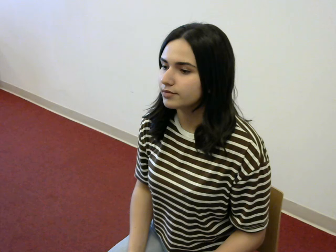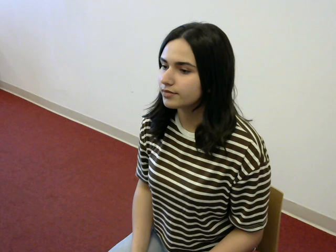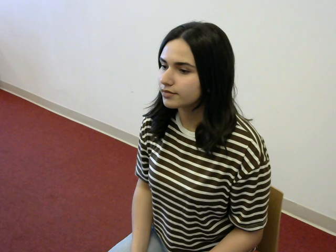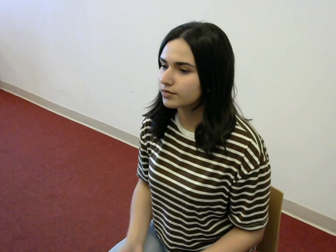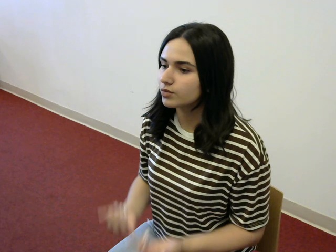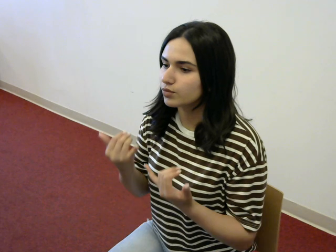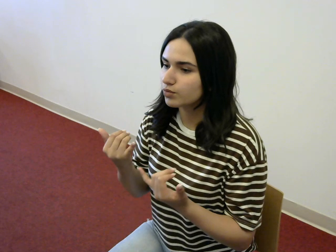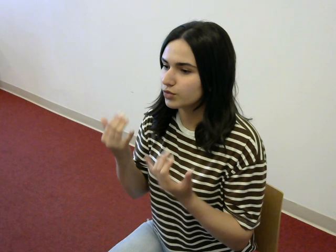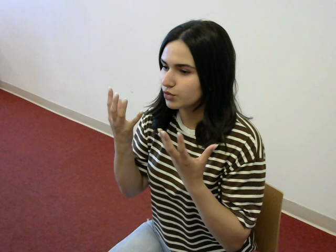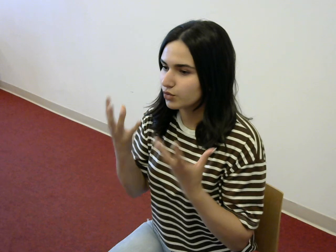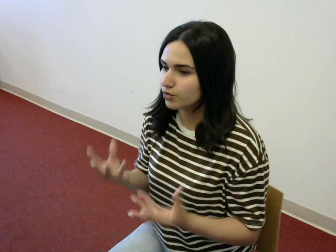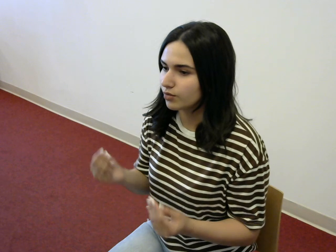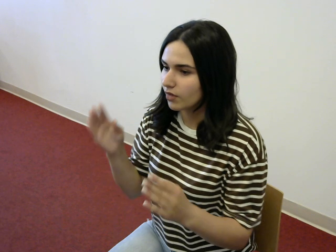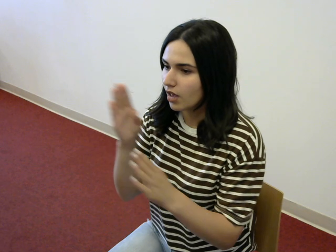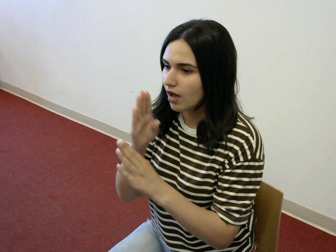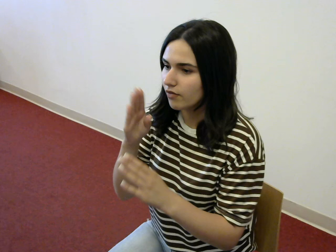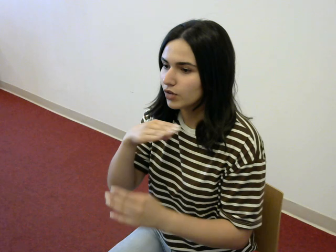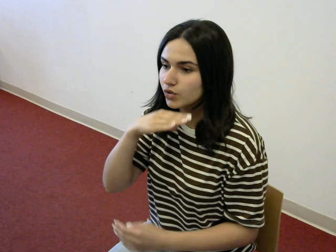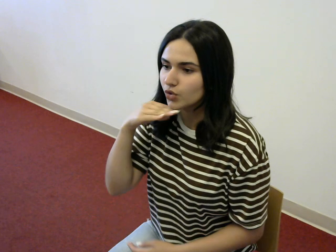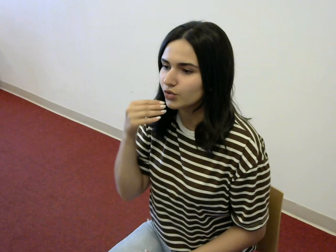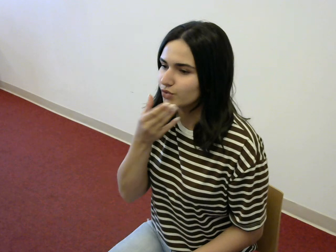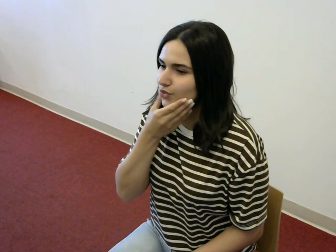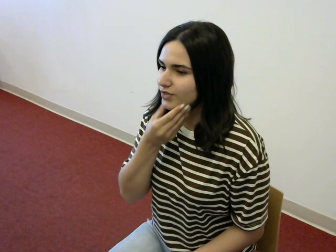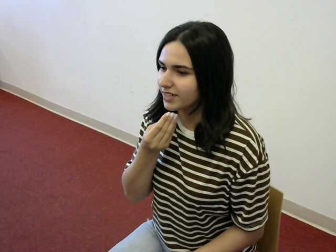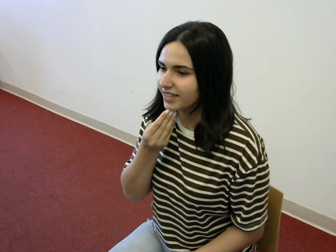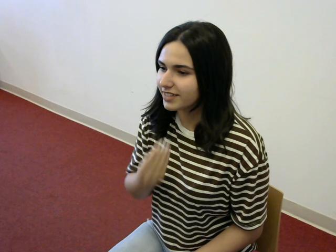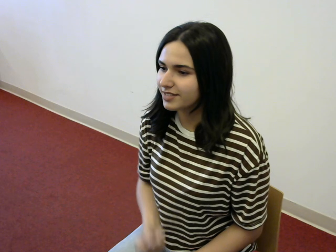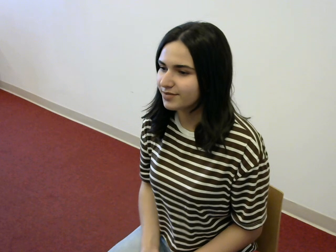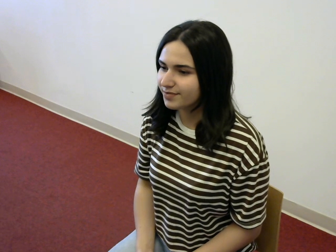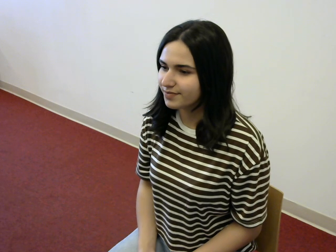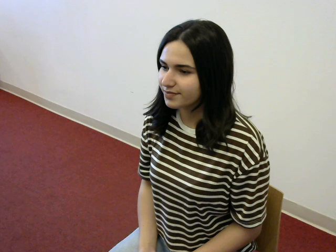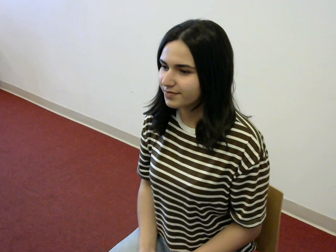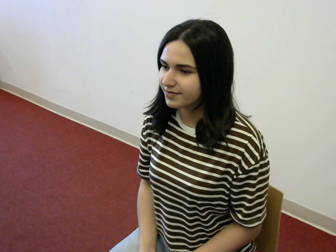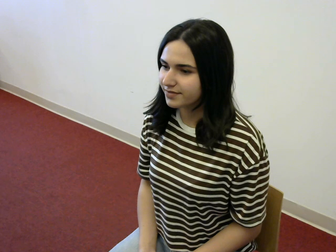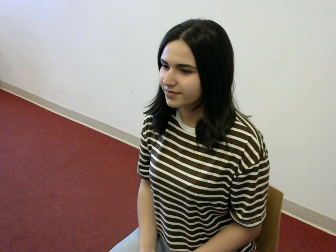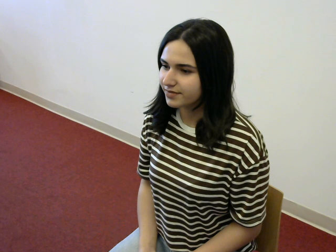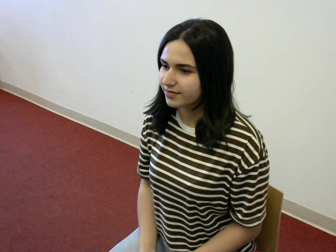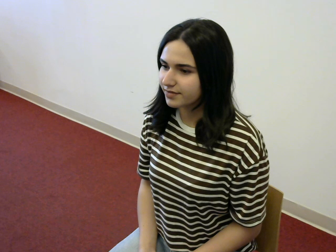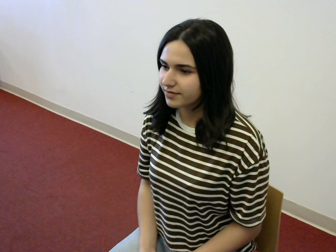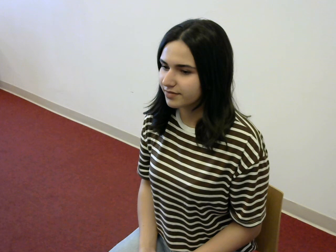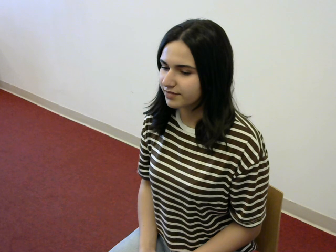Bu gün hava çox gözəldir